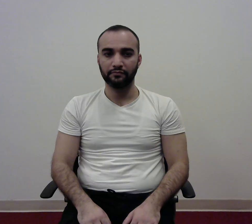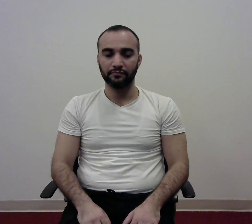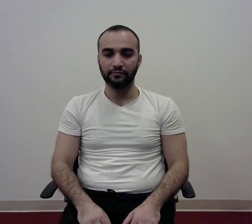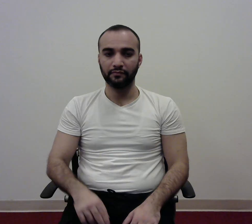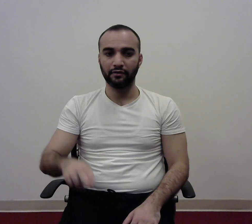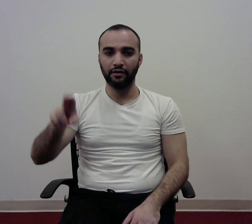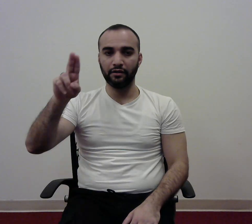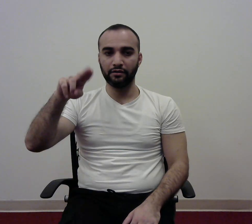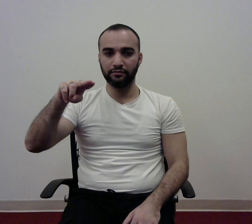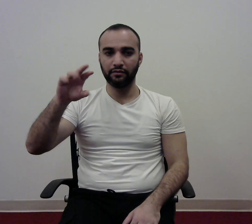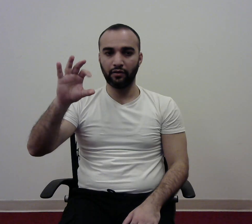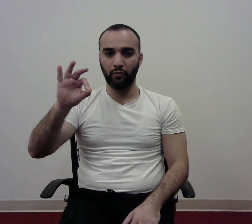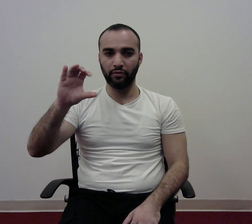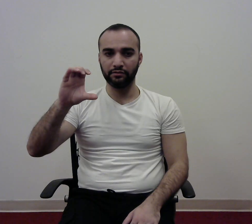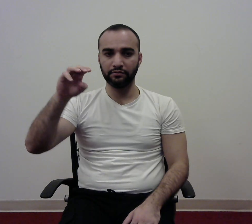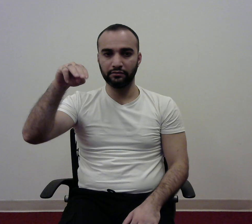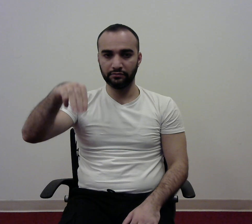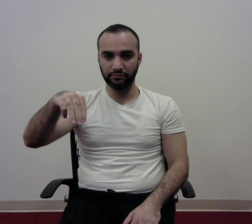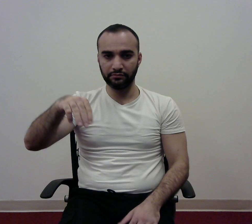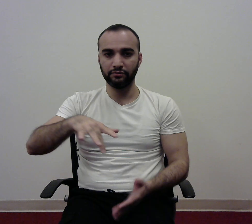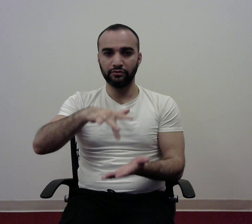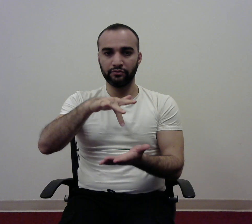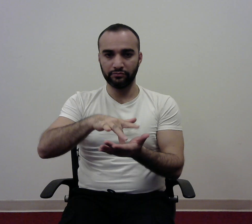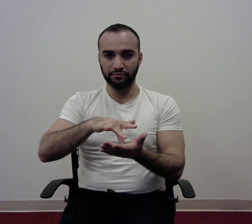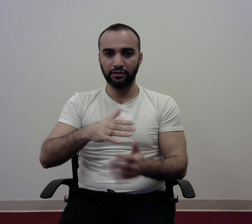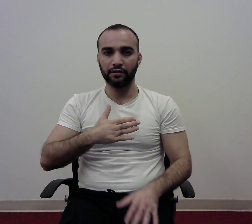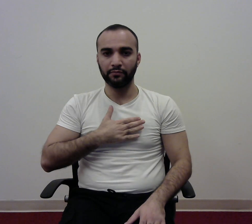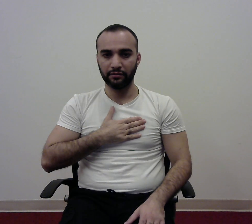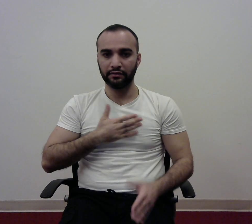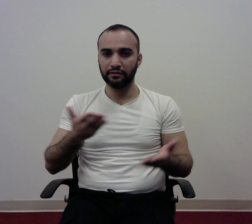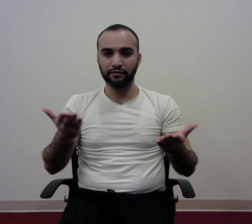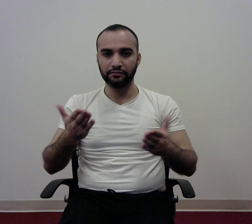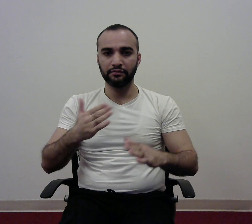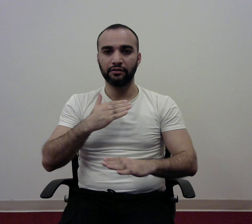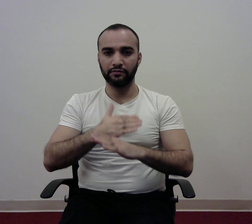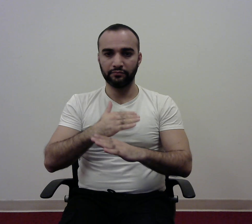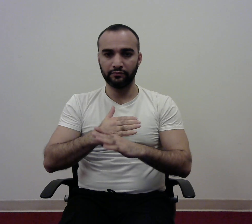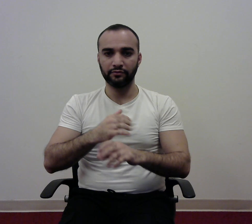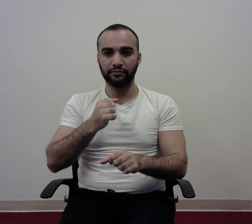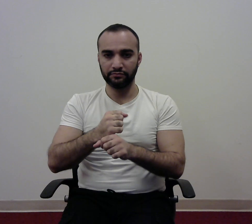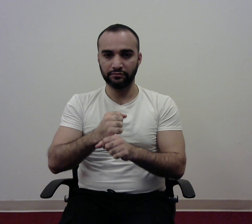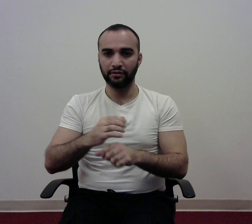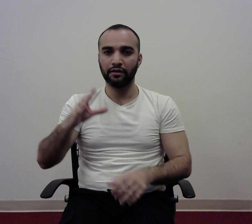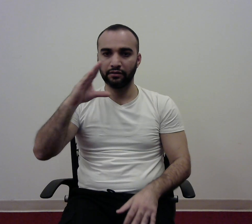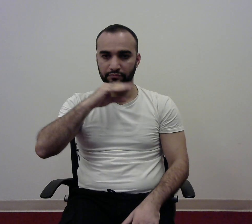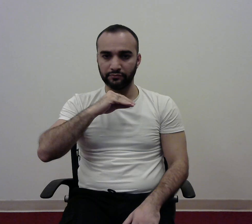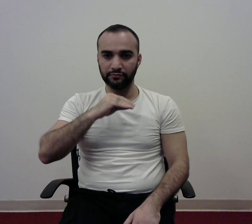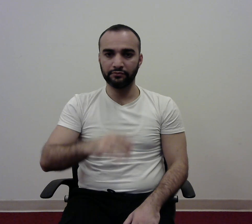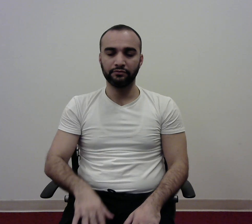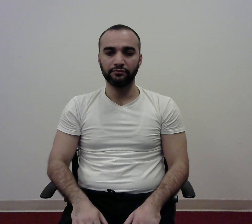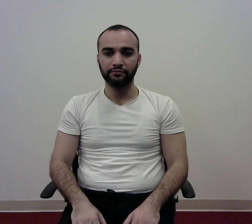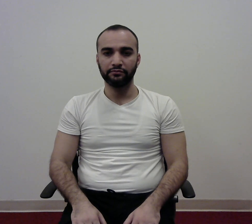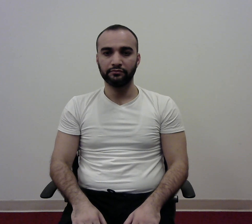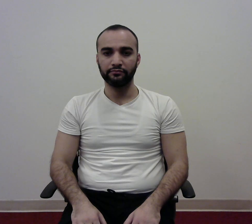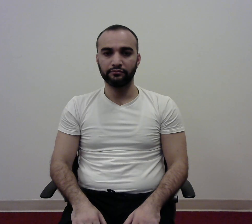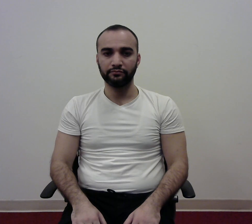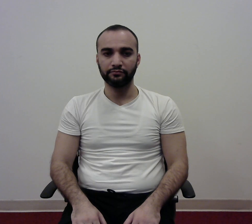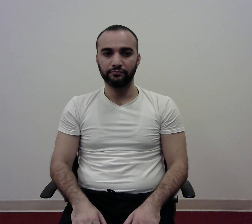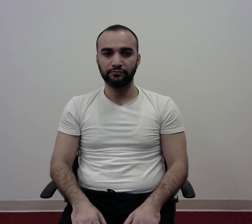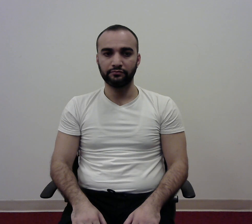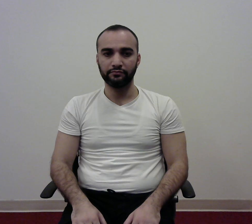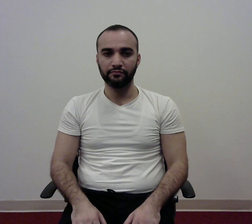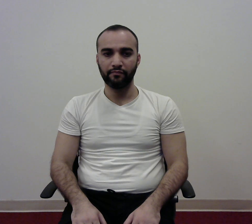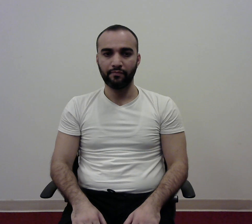DOST Mərkəzləri mənə necə kömək edə bilər?